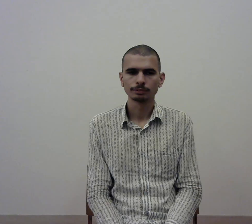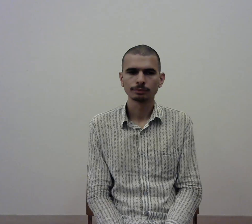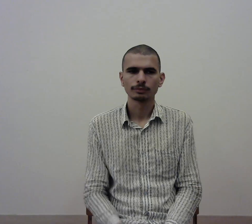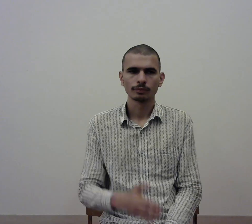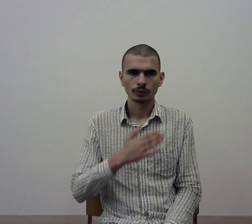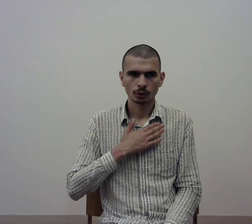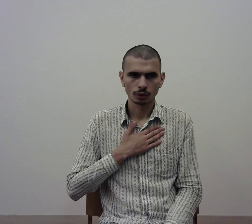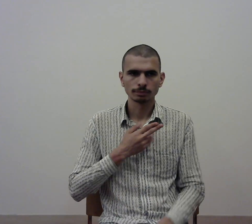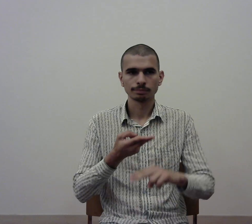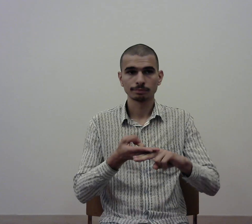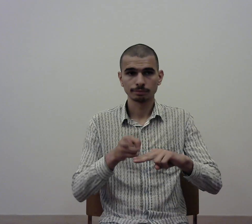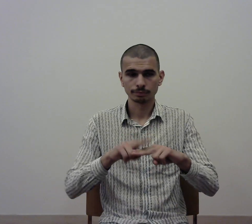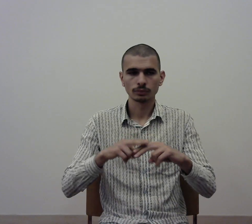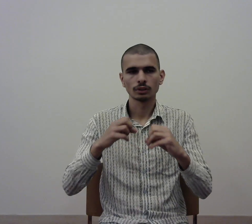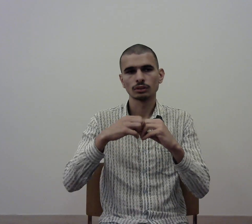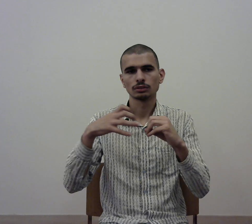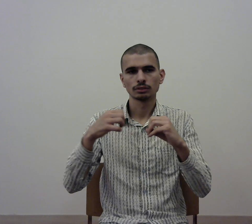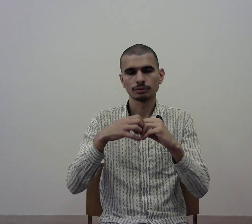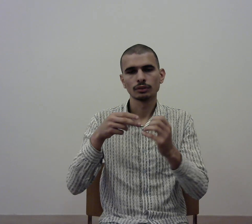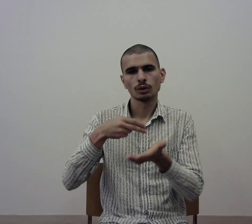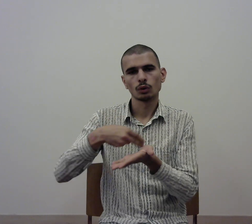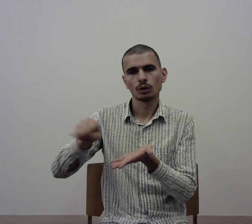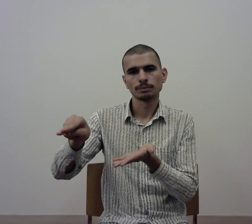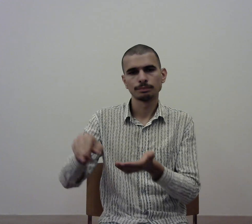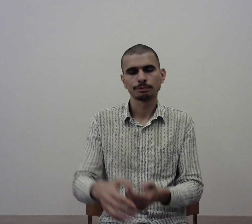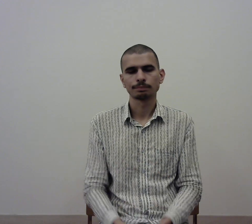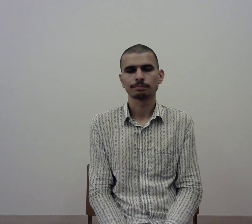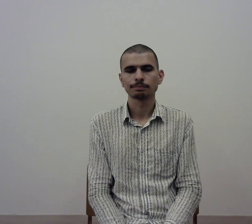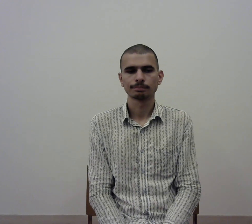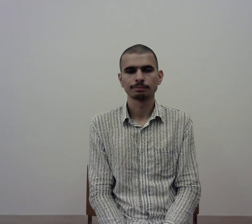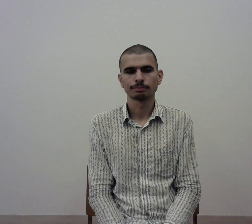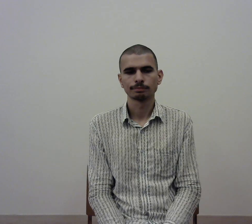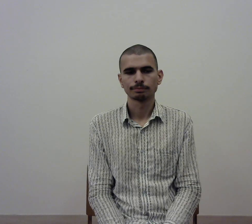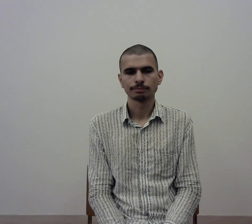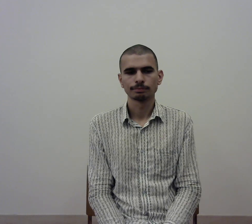Mən bunu 15 manata almışam